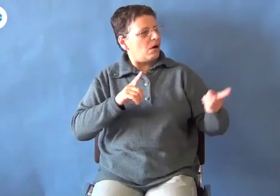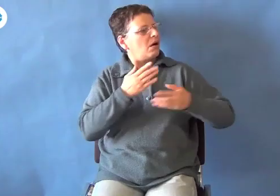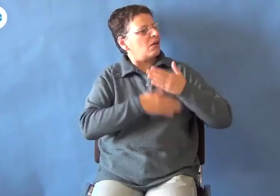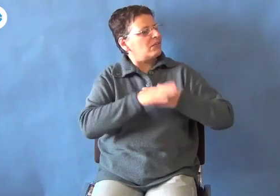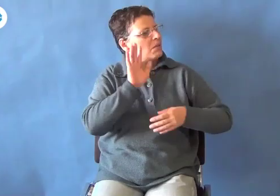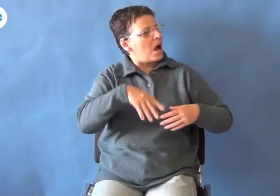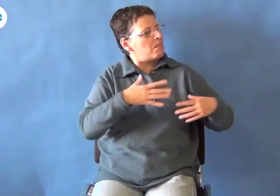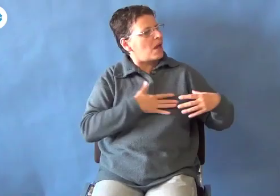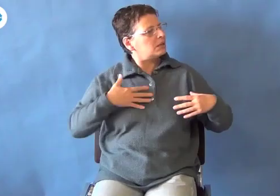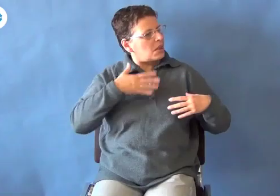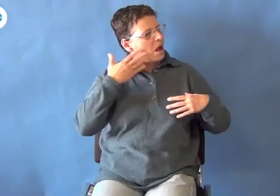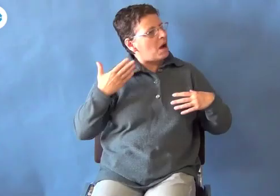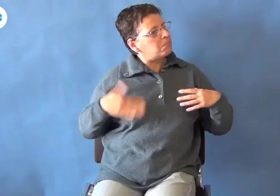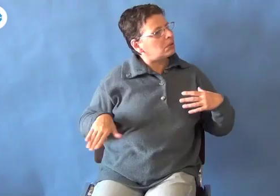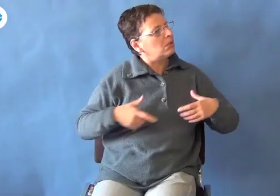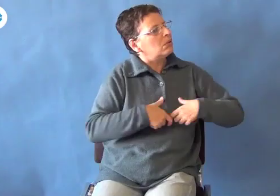Są inwalidki bez jednej piersi.